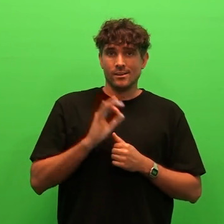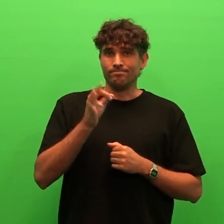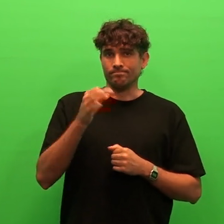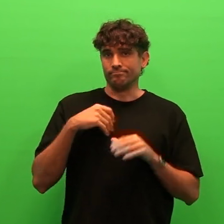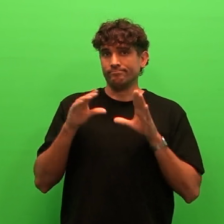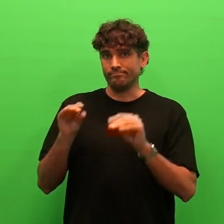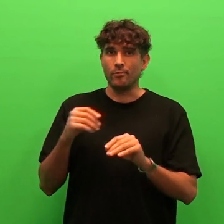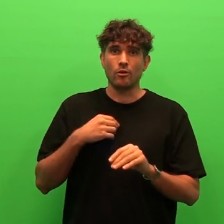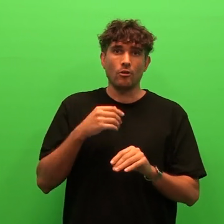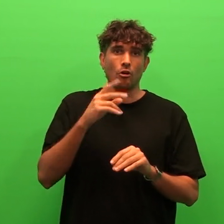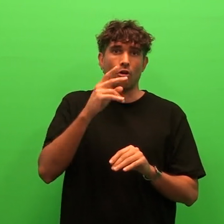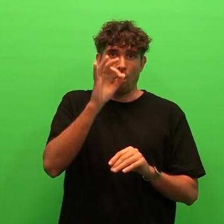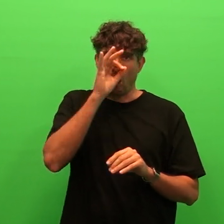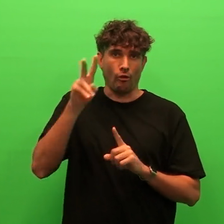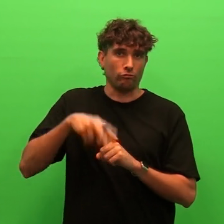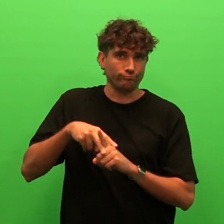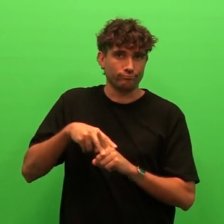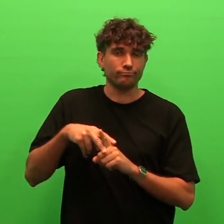sí, faig servir preservatiu.